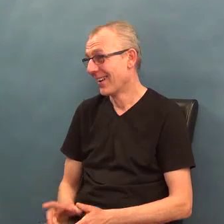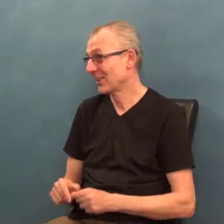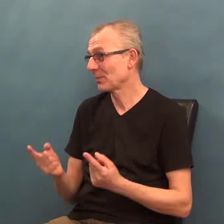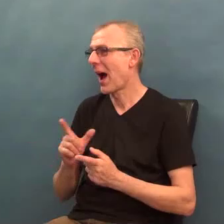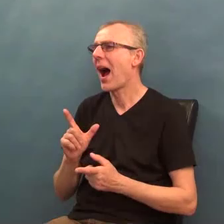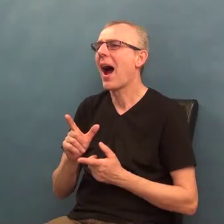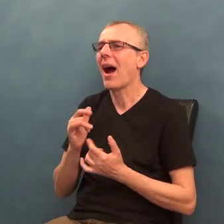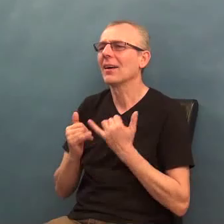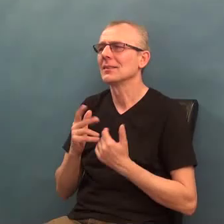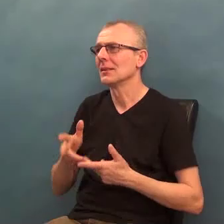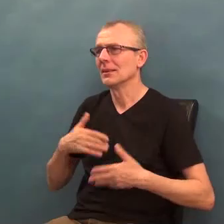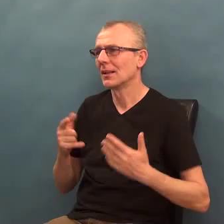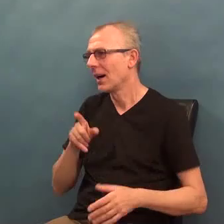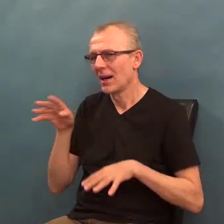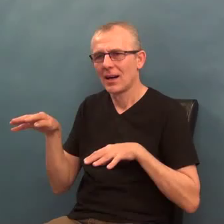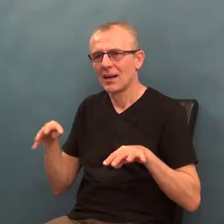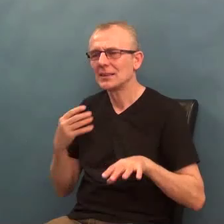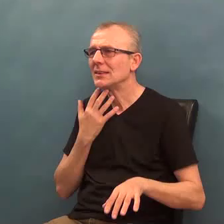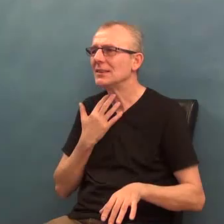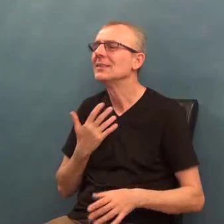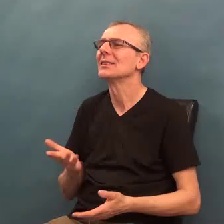Super, ale jak ktoś się rozbierze i kogoś podnieci, to co wtedy?